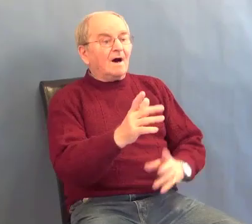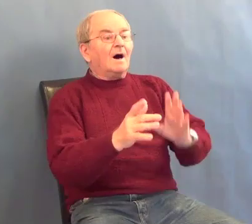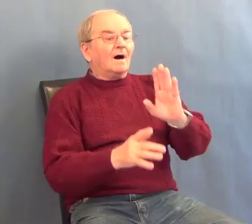Aaa, rozumiem.